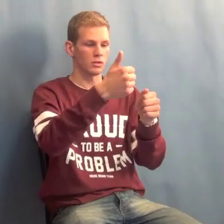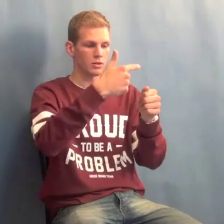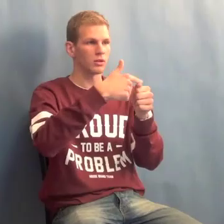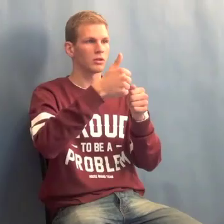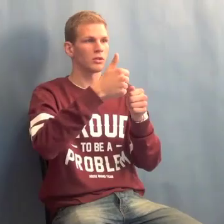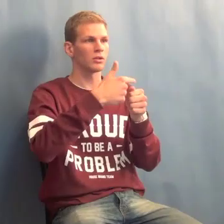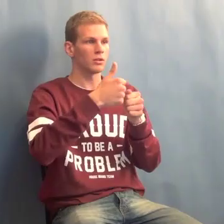Dwudziesty pierwszy?